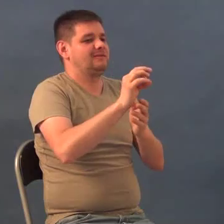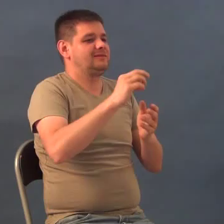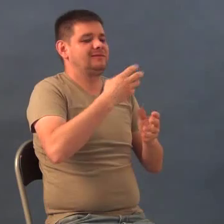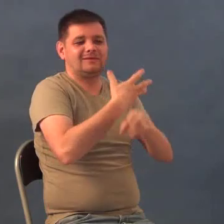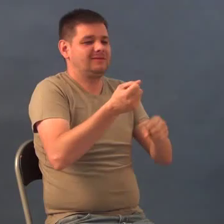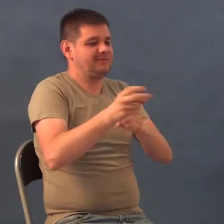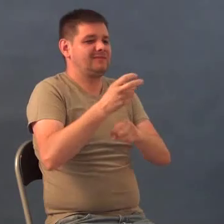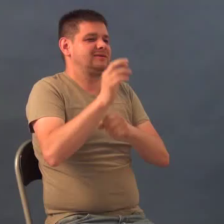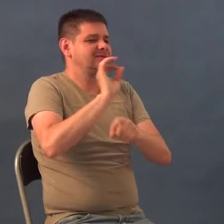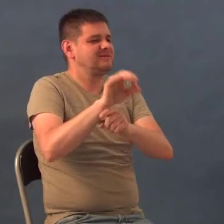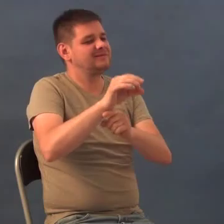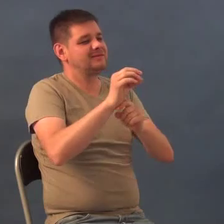Wyrzucają go, ptak mu dokucza.